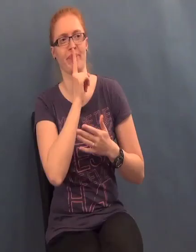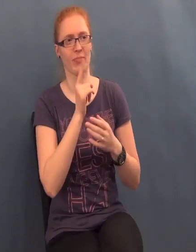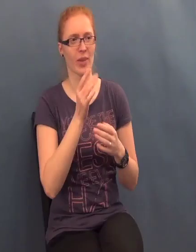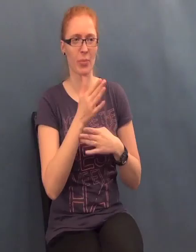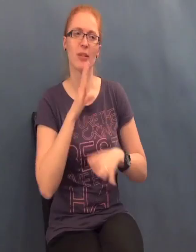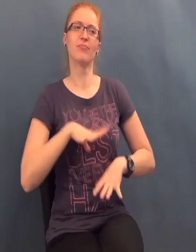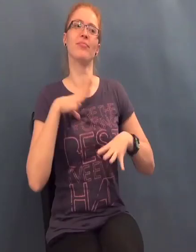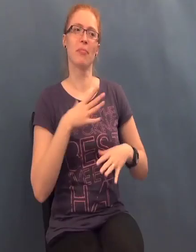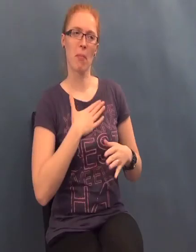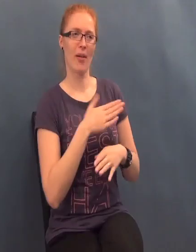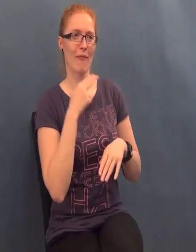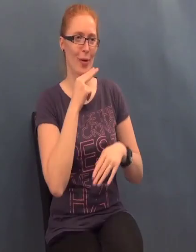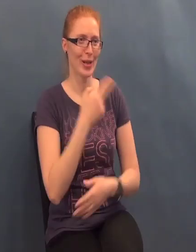Rybka była poirytowana i miała wodę.